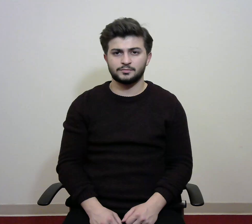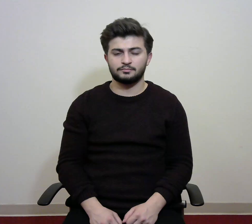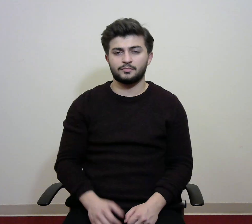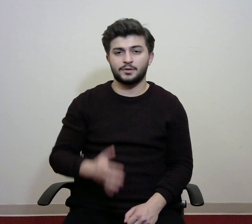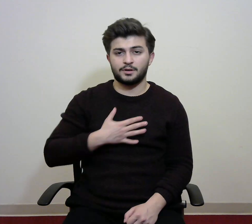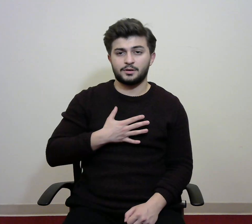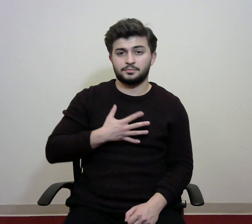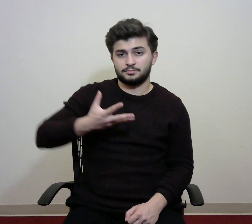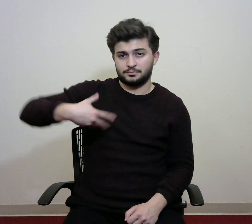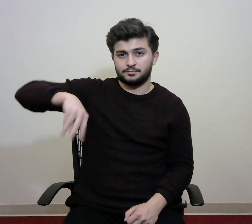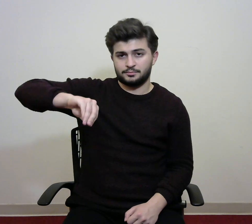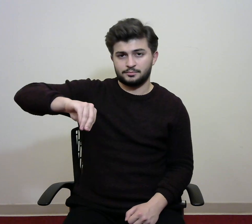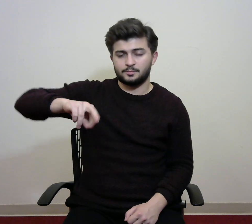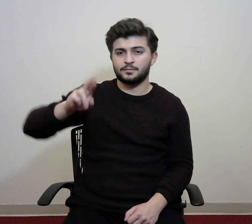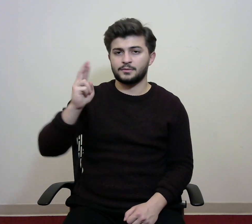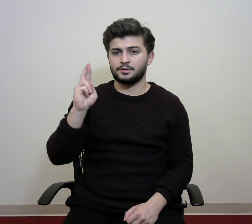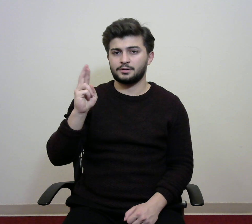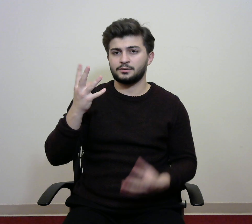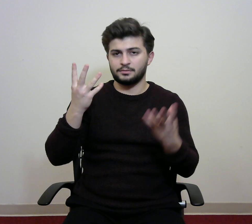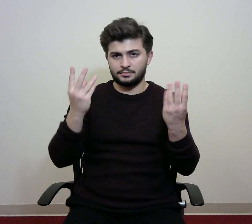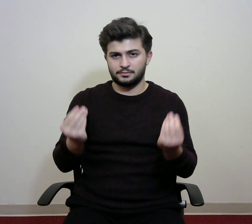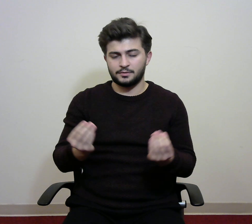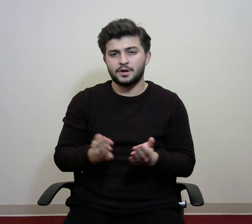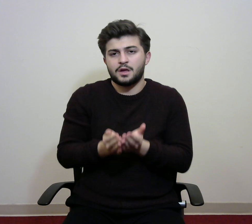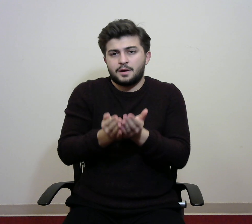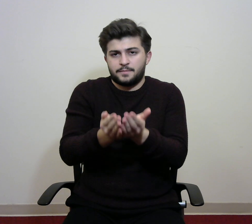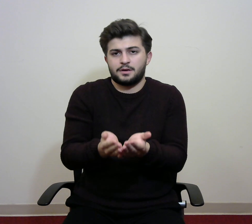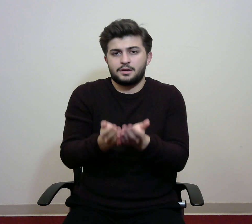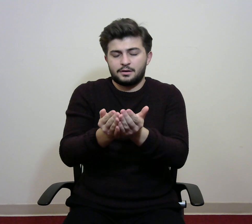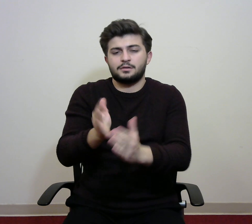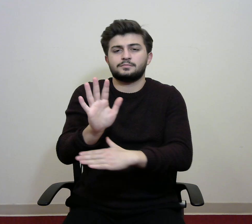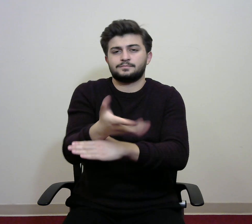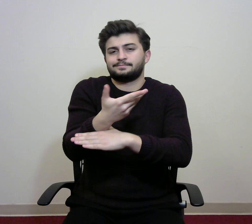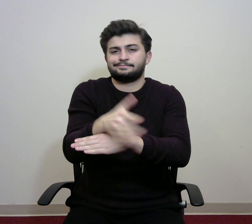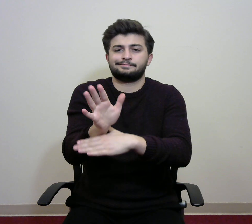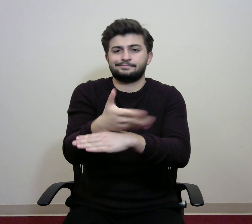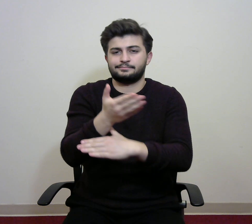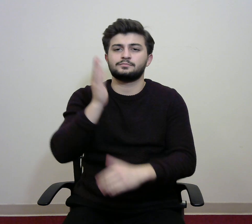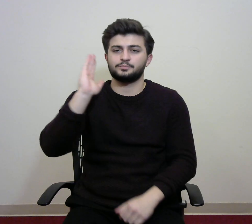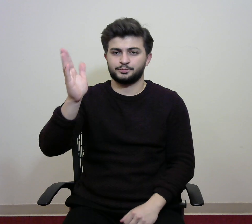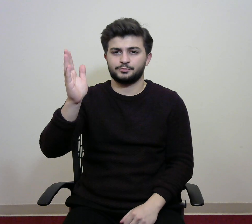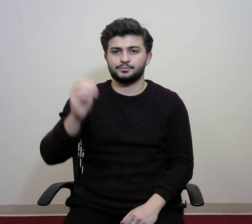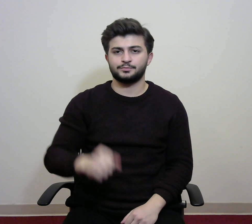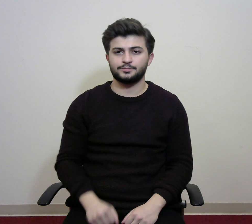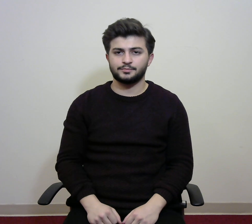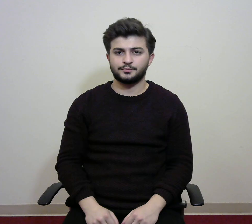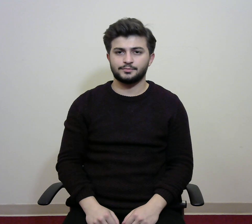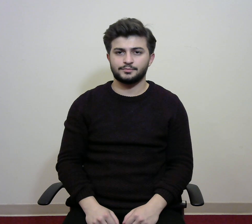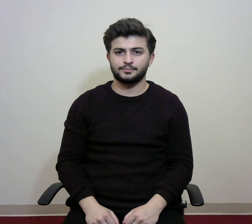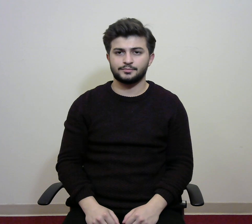Biz cümə günü gəmi gəzintisində olacağıq